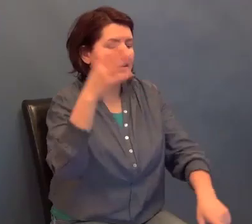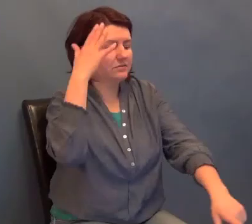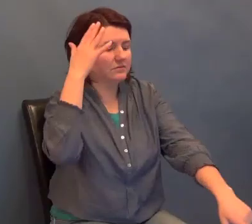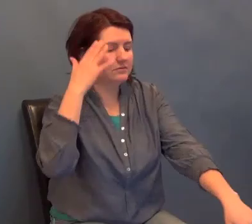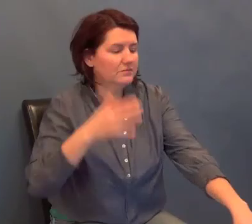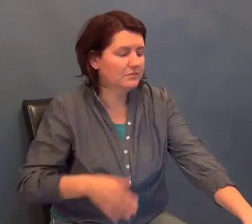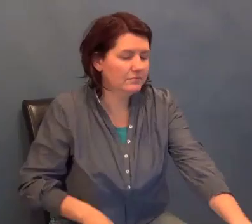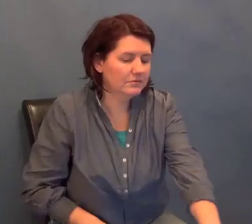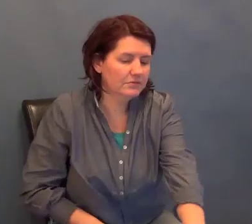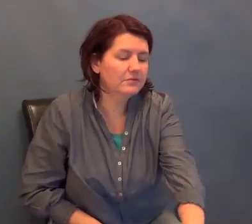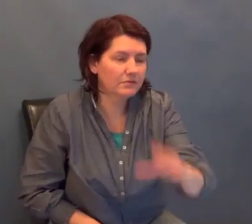Wiem, wiem.